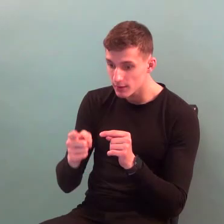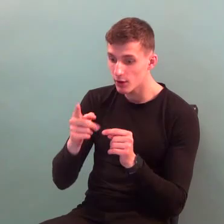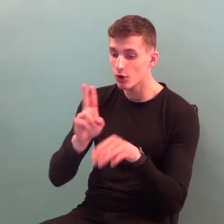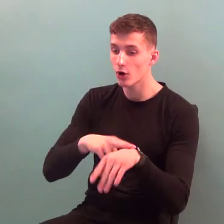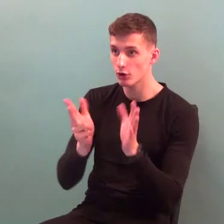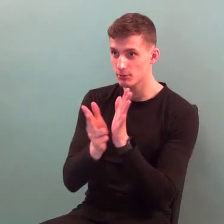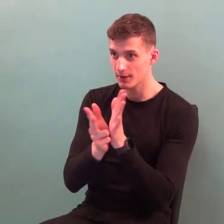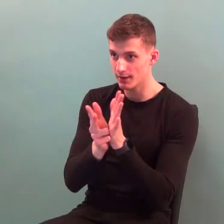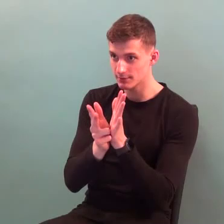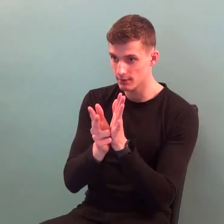O godzinie osiemnastej?